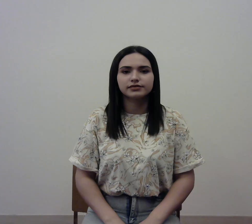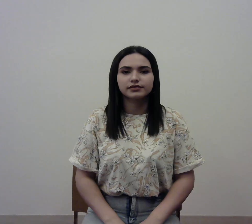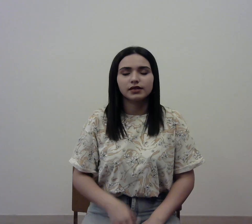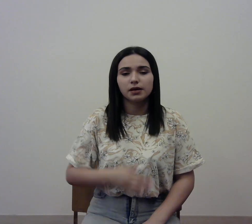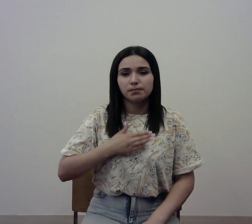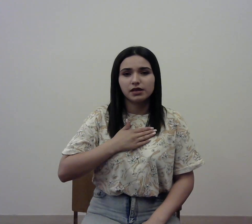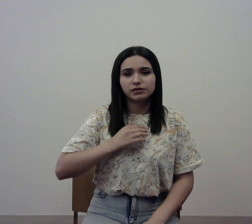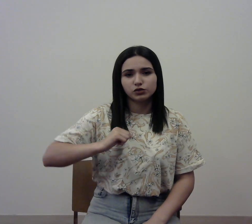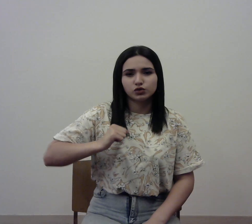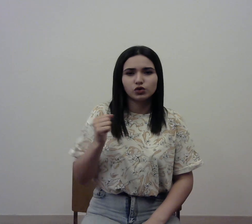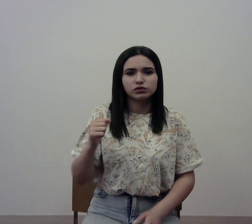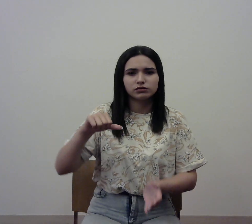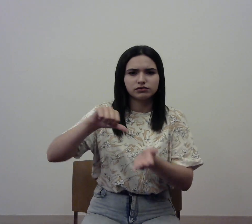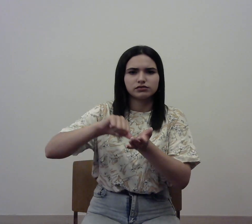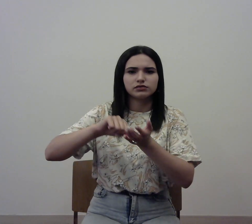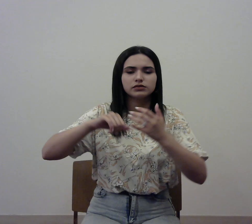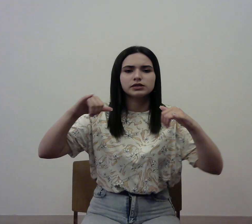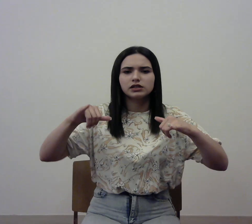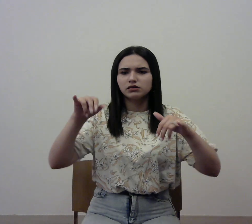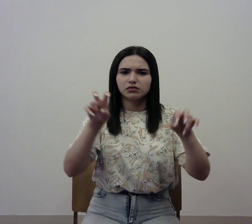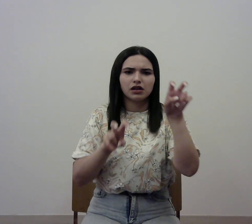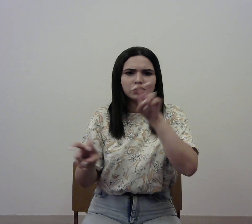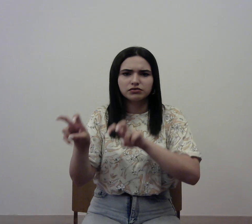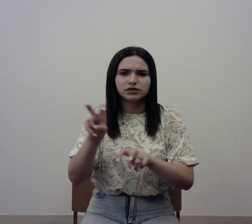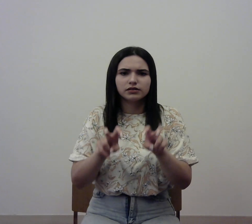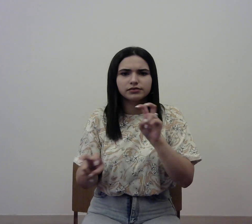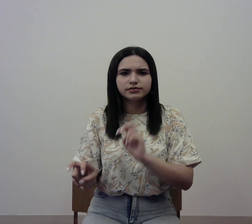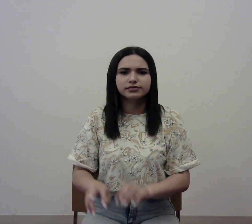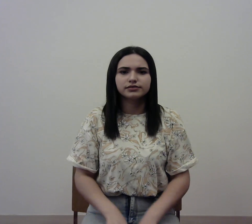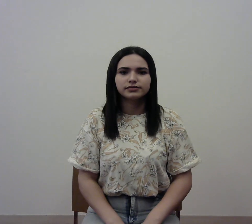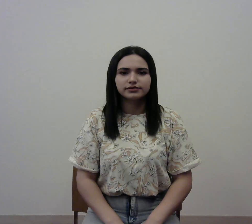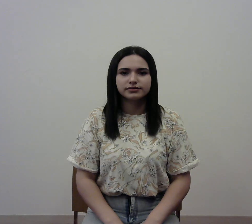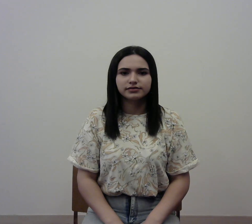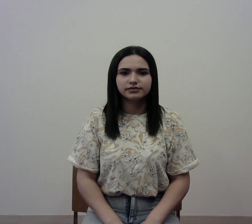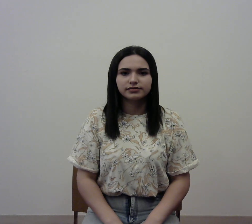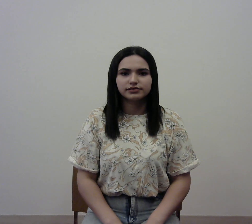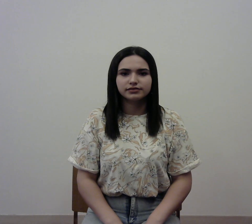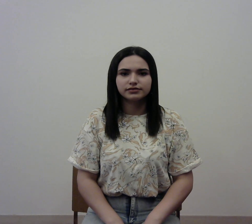Mən dostlarımın olduğu masanı axtarıram